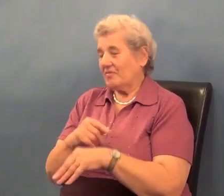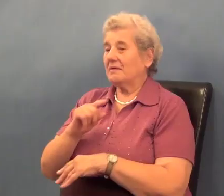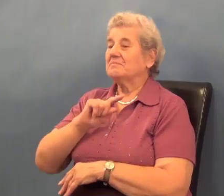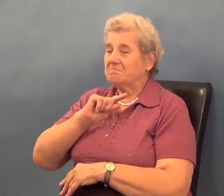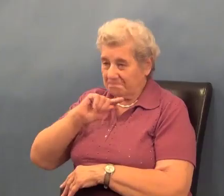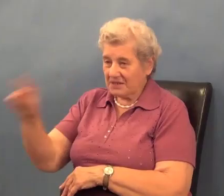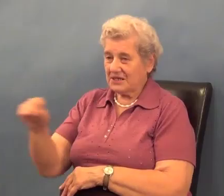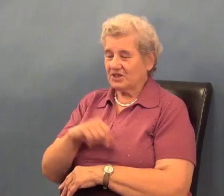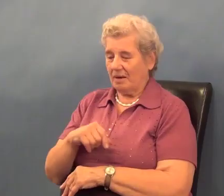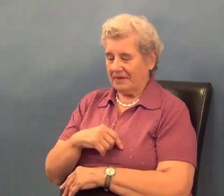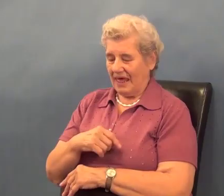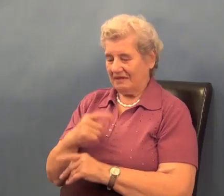Poszli sobie.